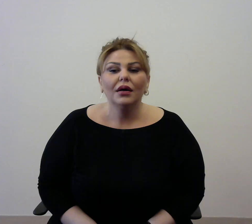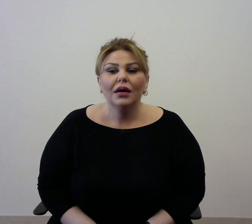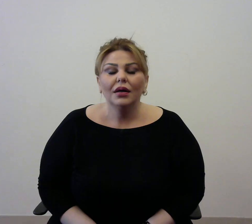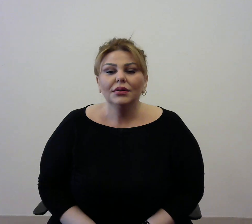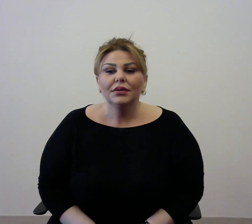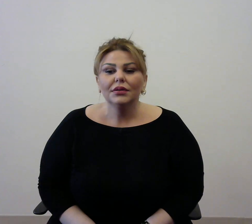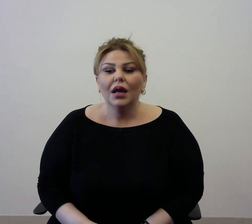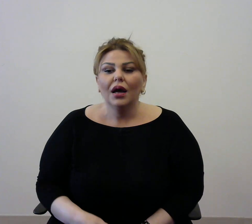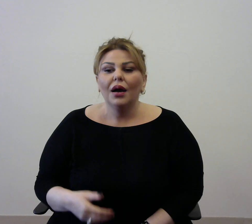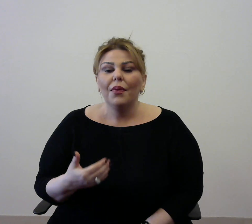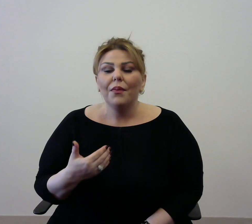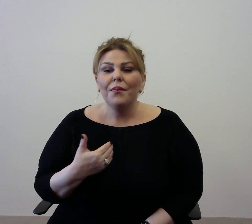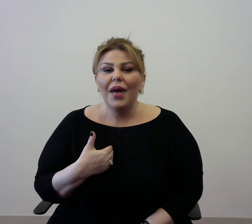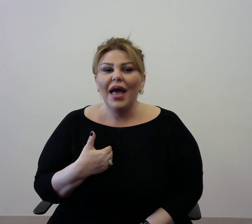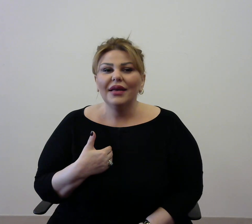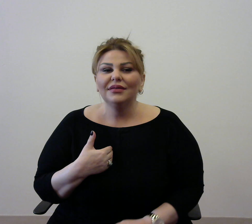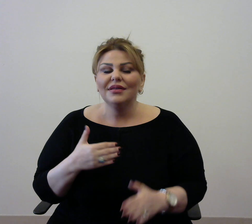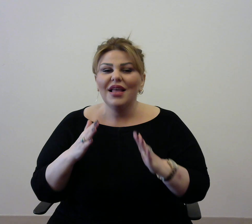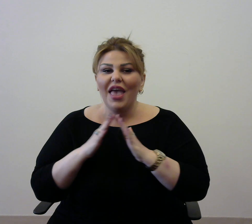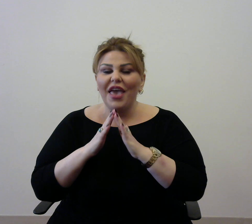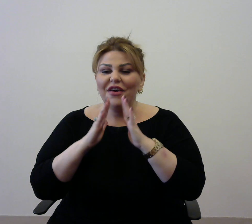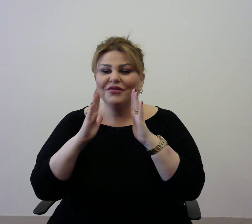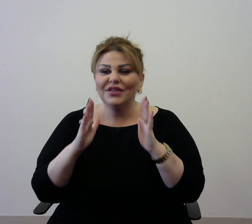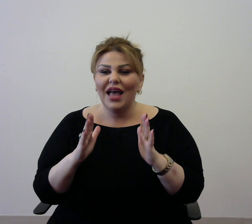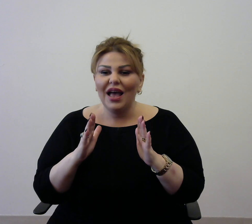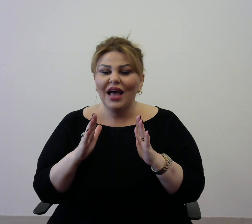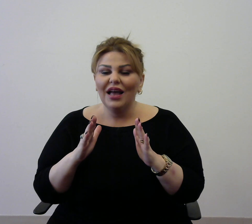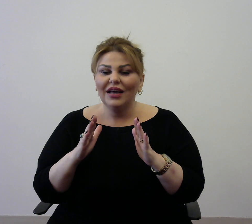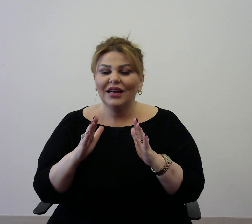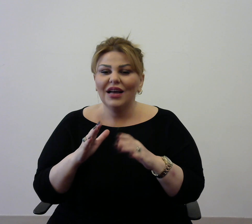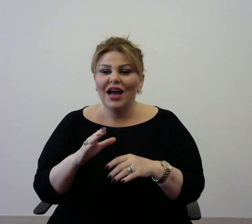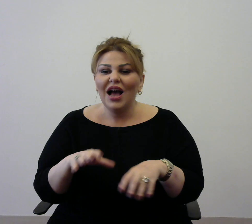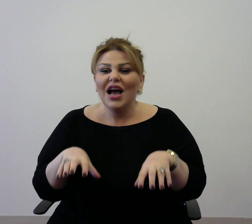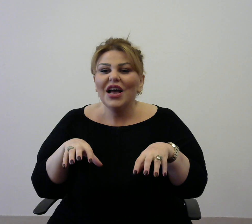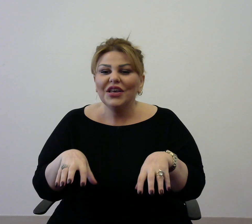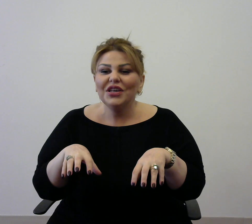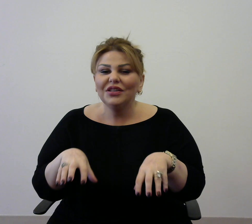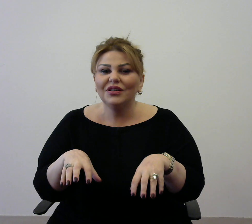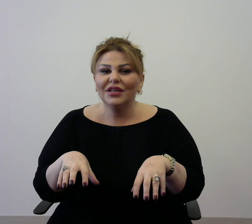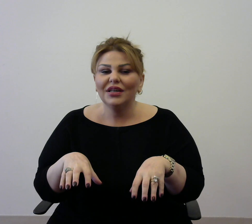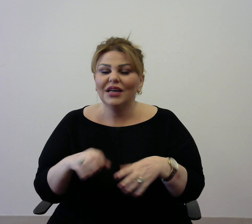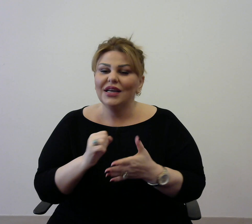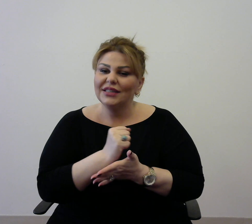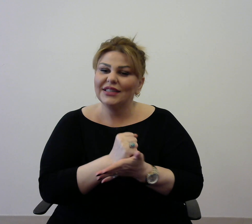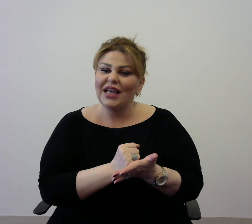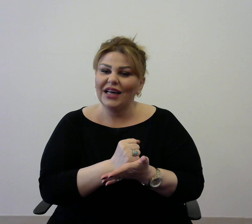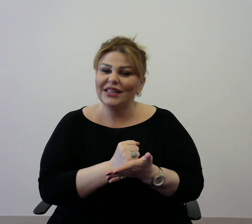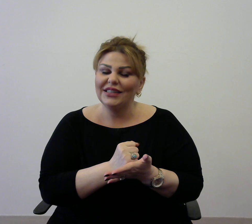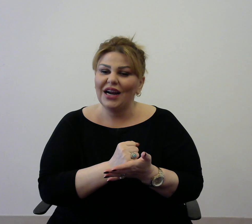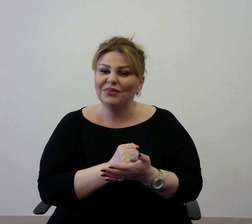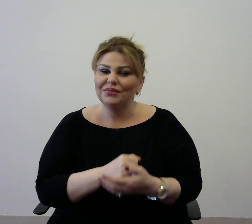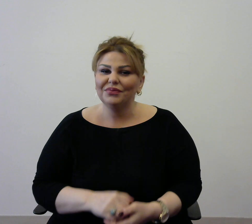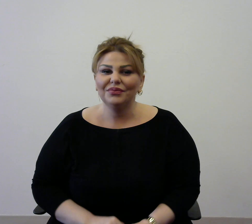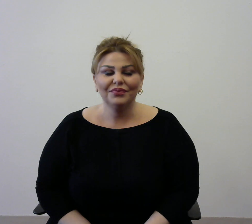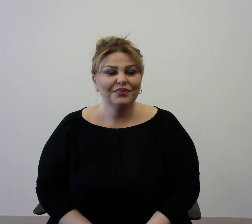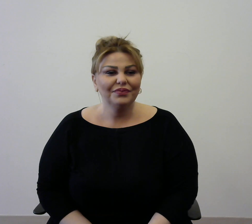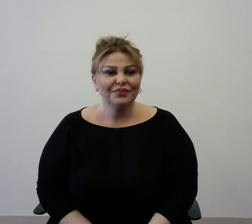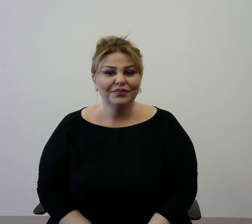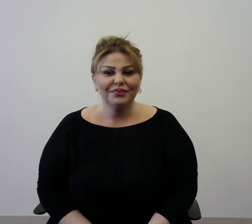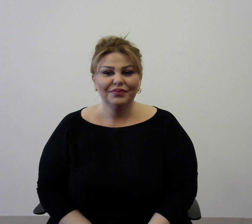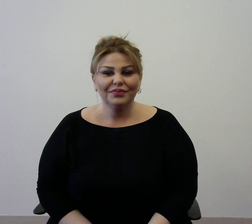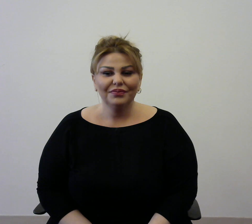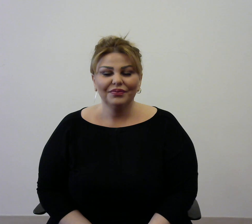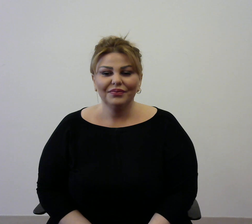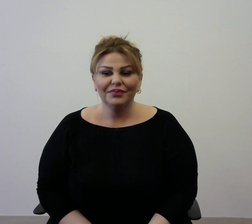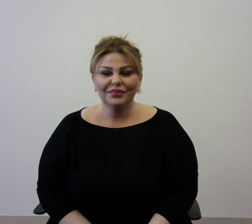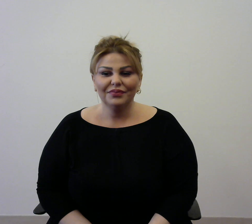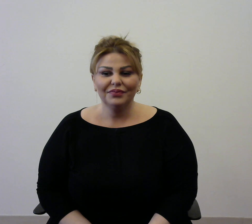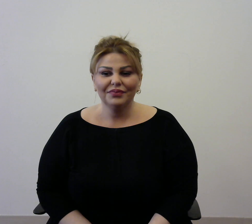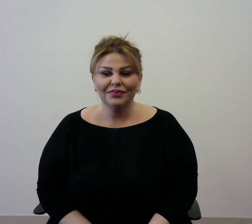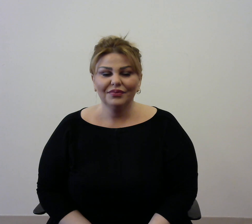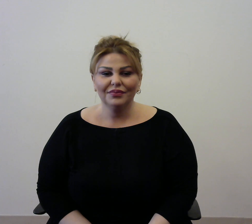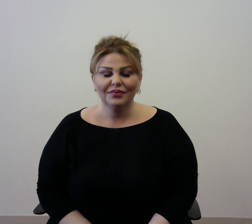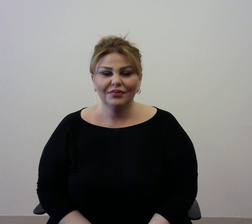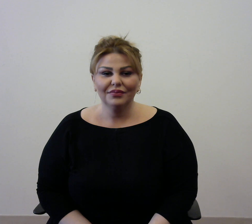Mən evdə it saxlayıram